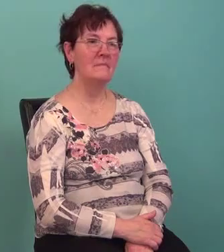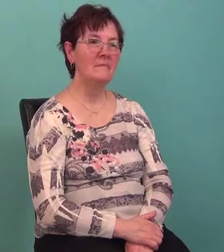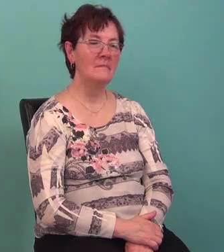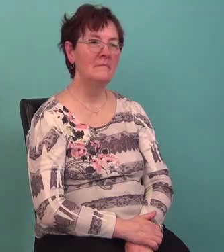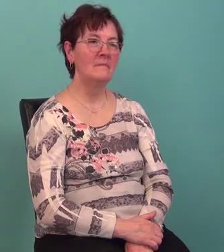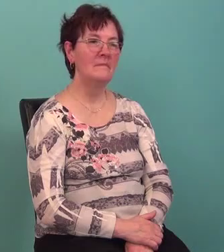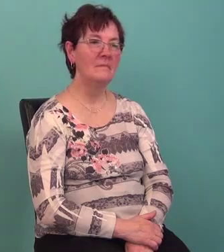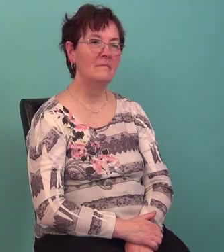Mamy inne ja i ty.